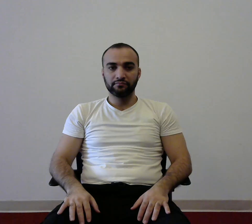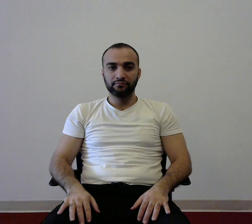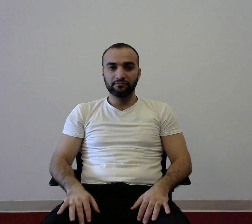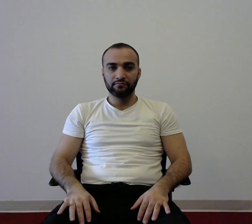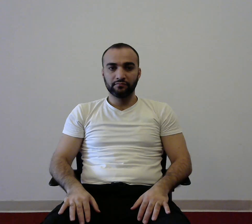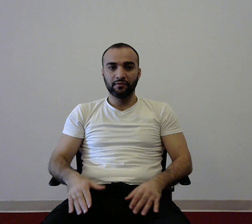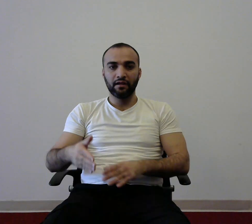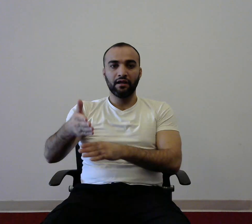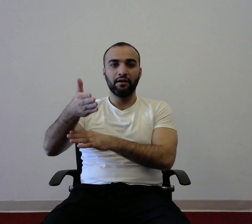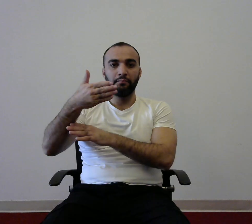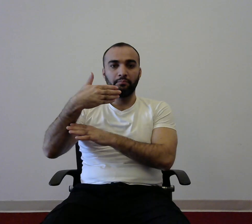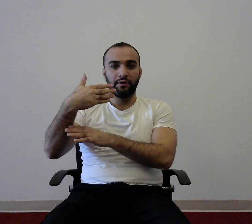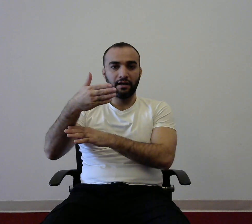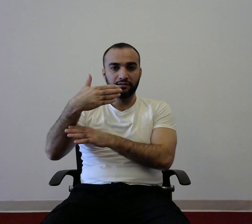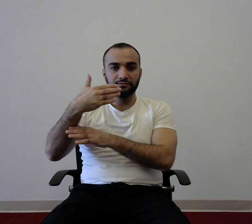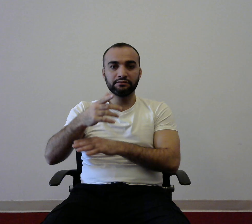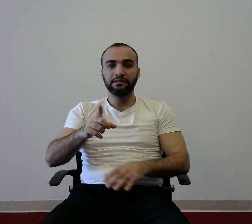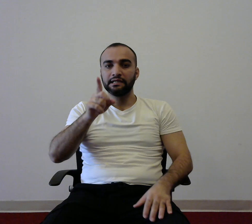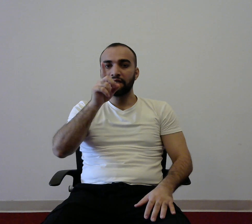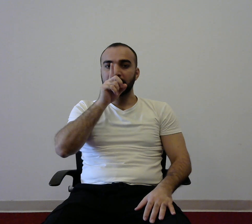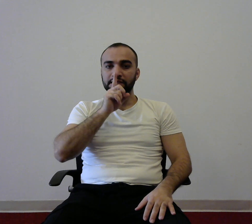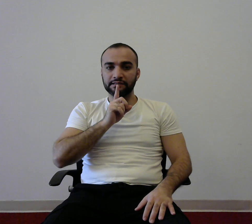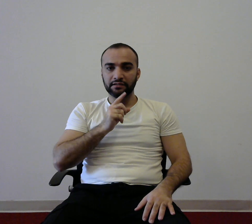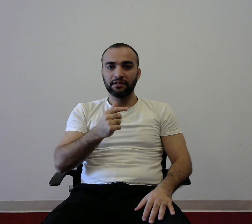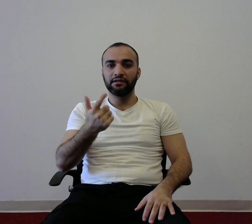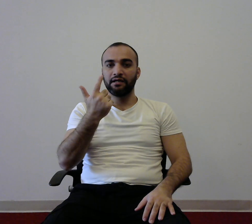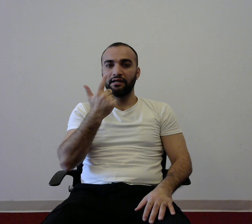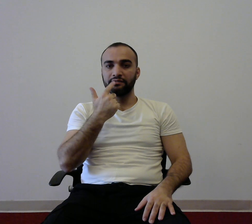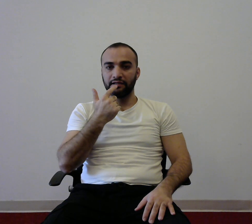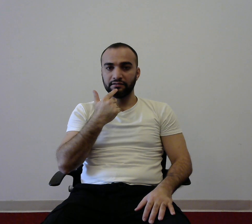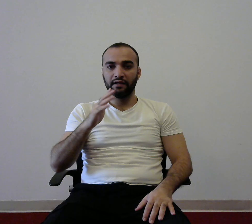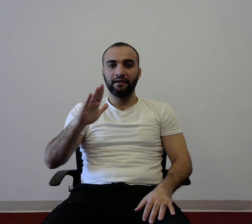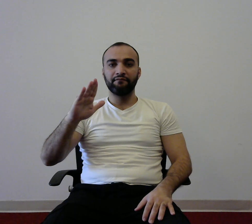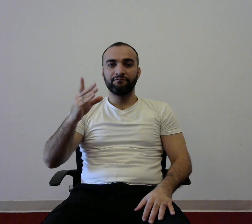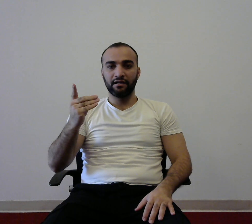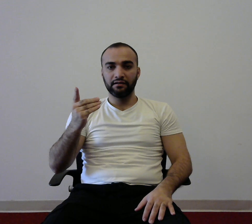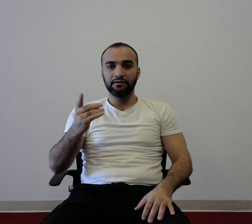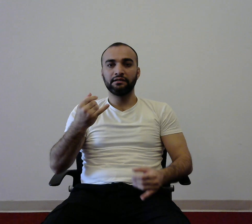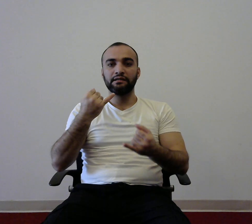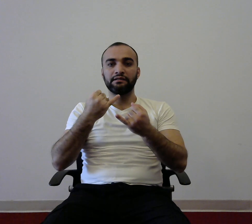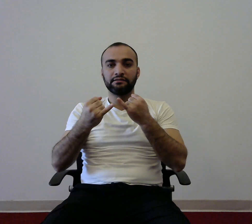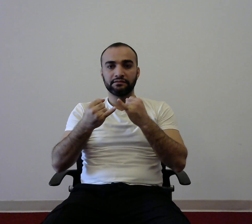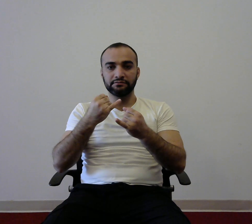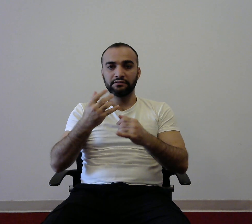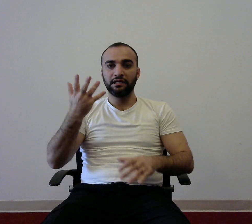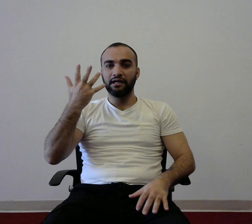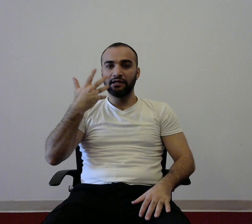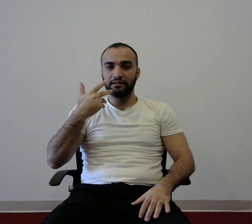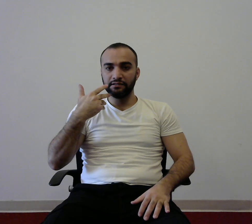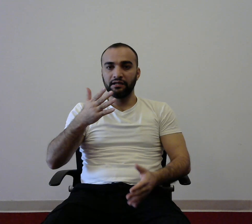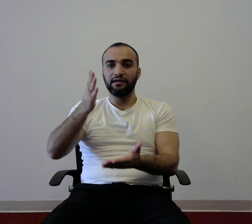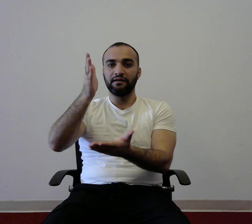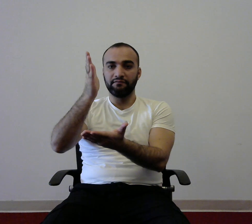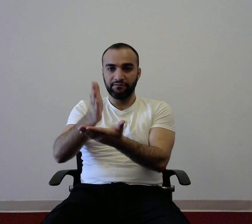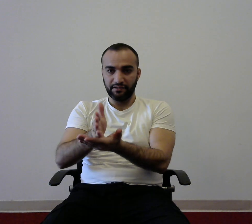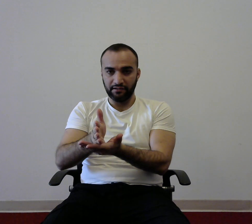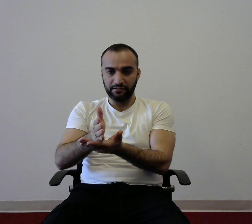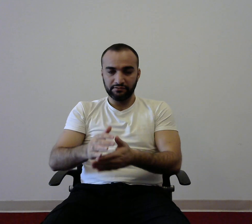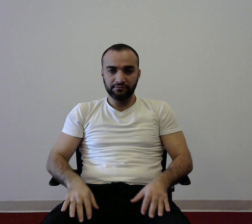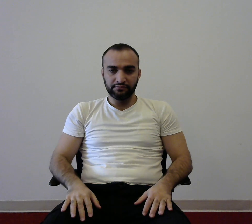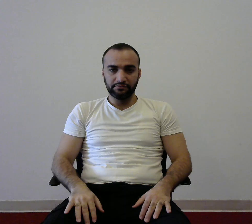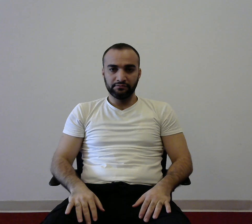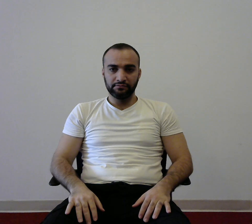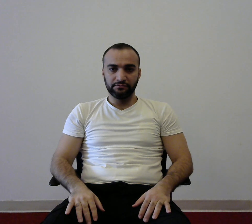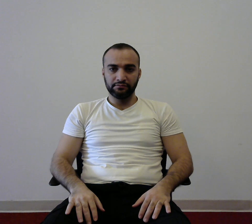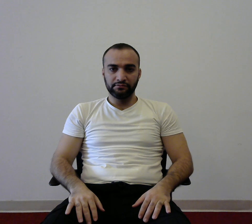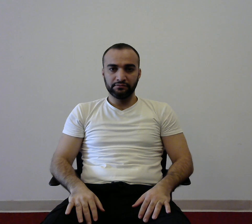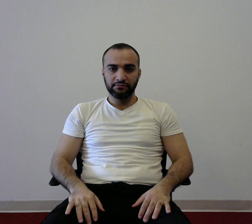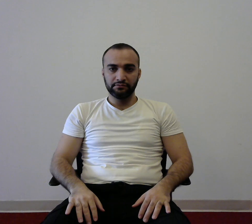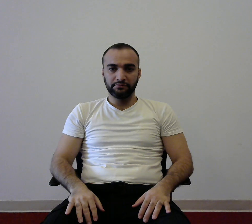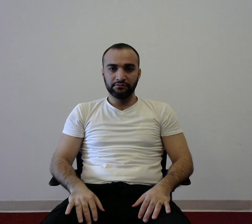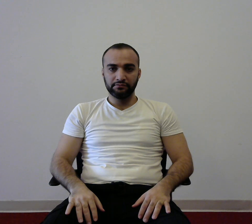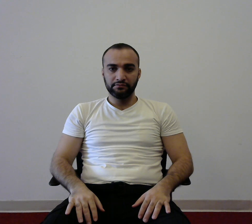Bayrağımızda mavi, qırmızı və yaşıl rənglər var